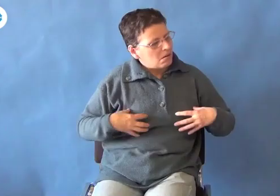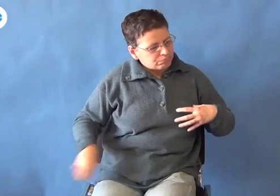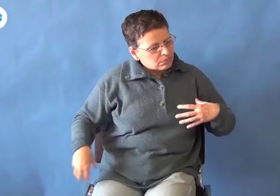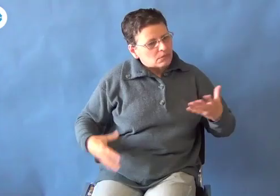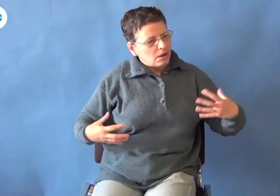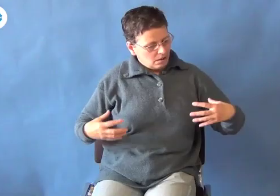Pierś usunięta.